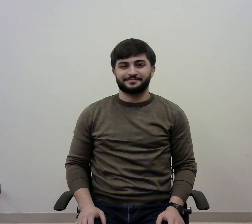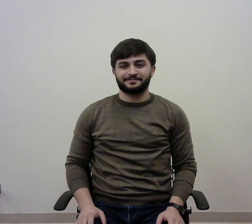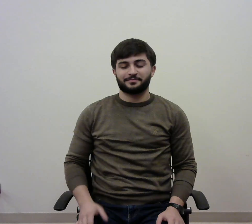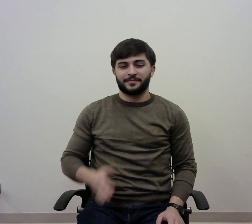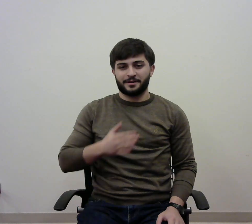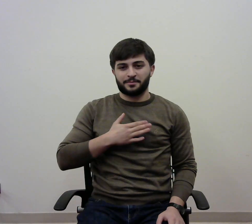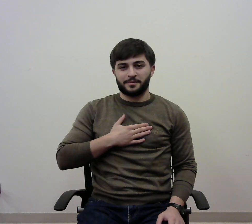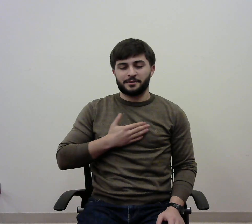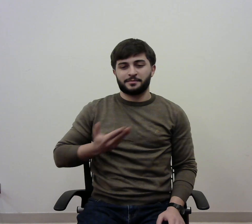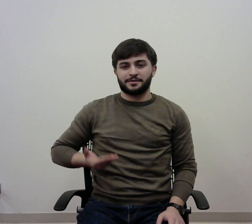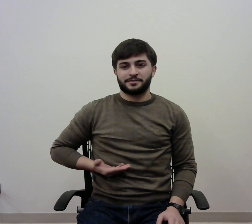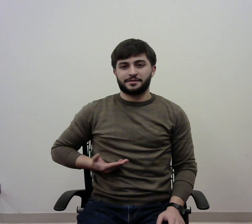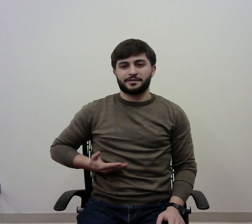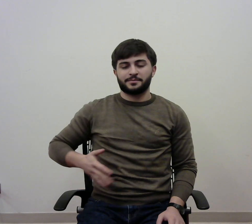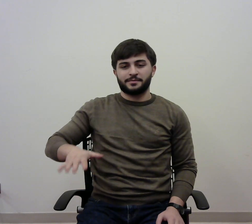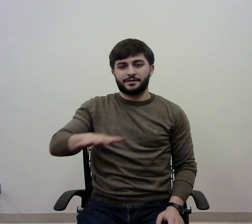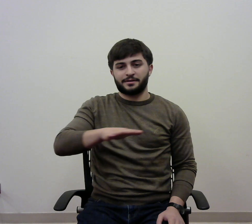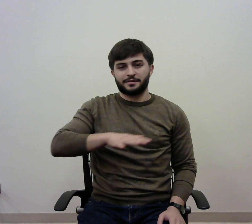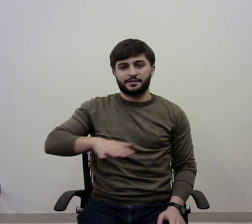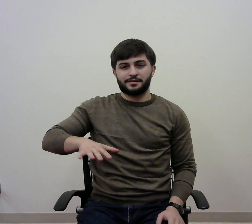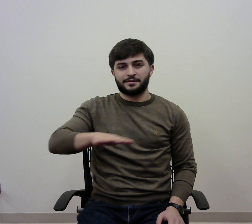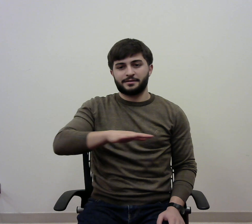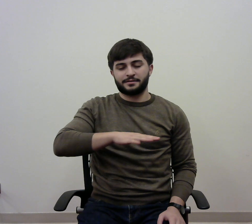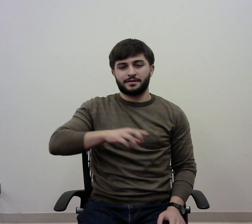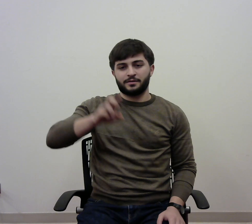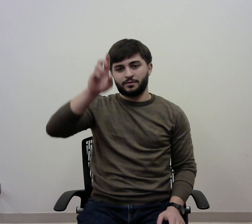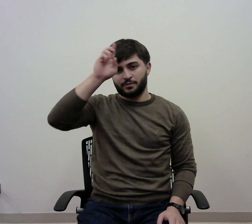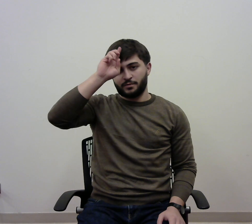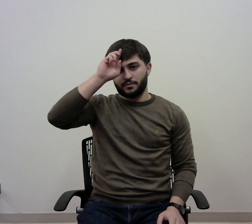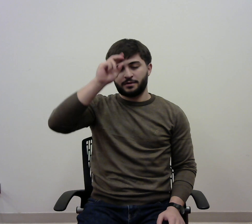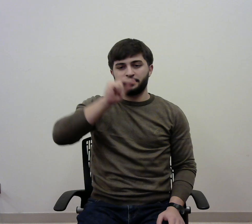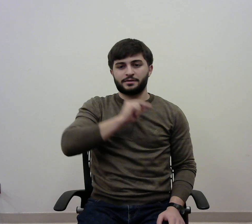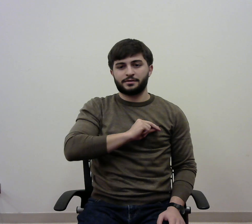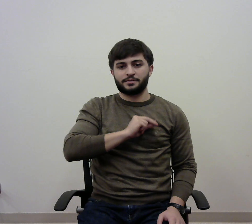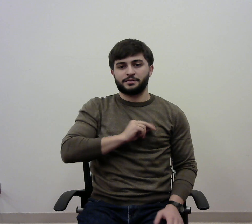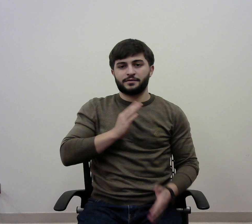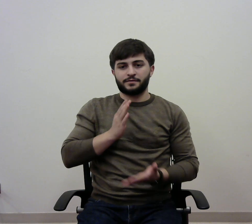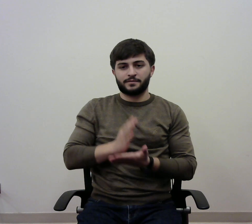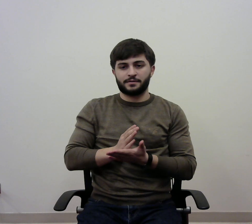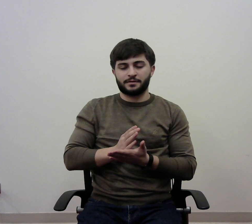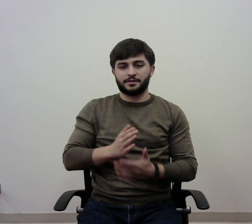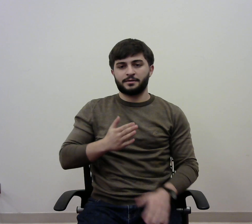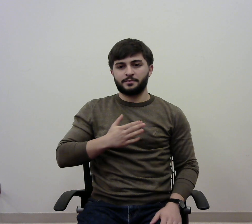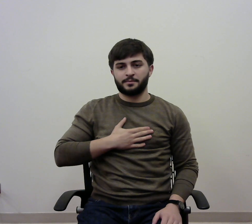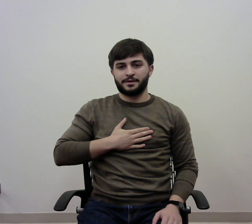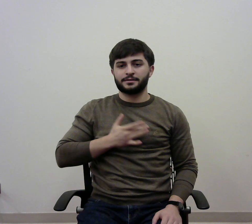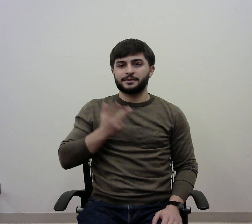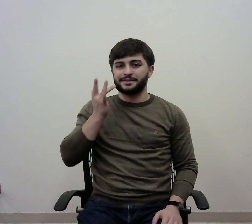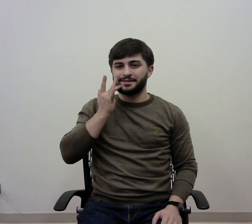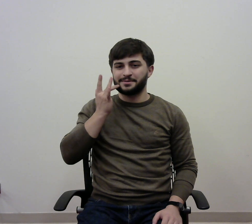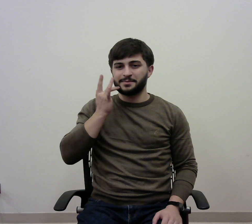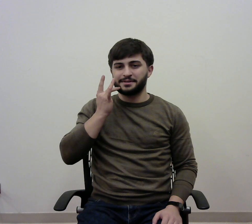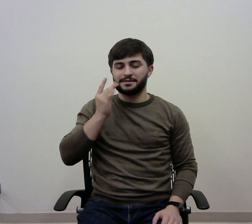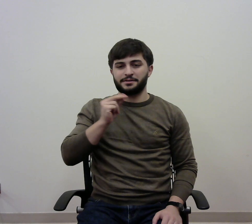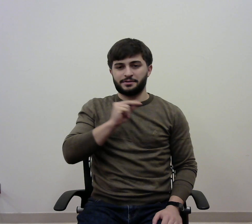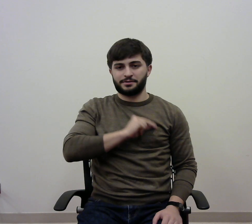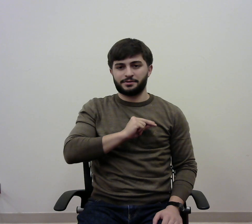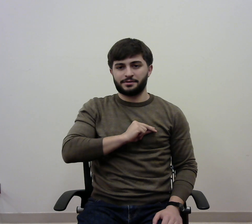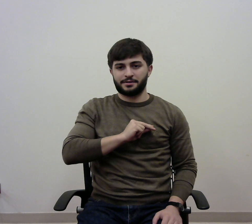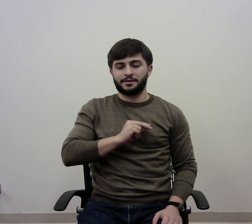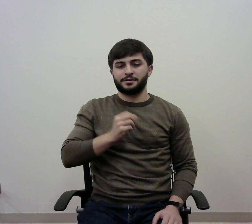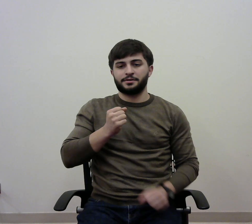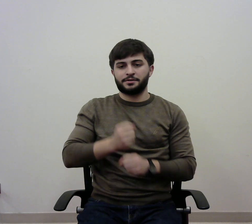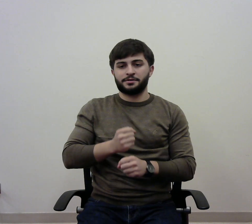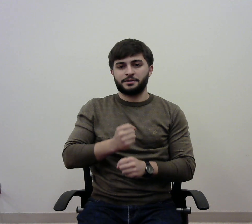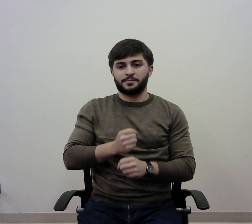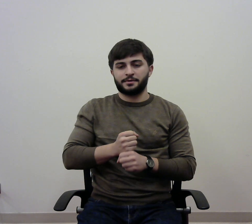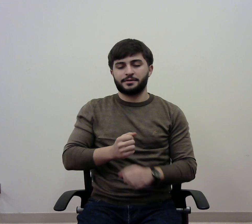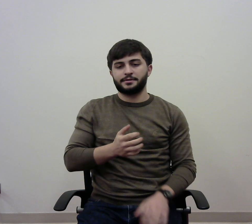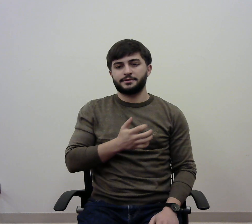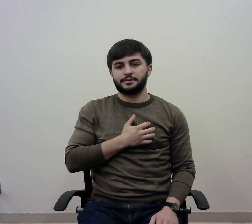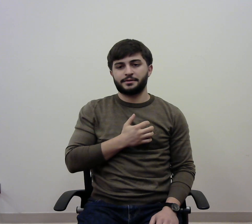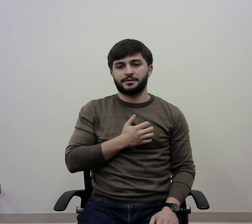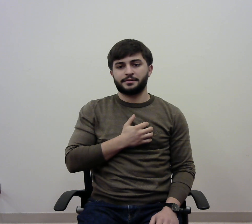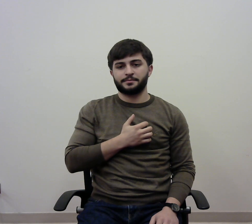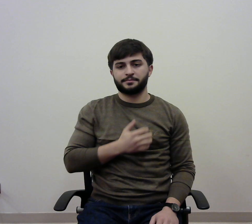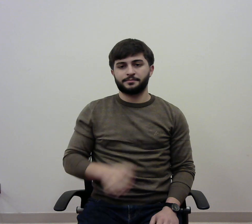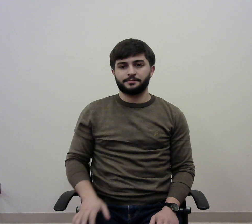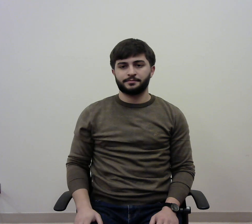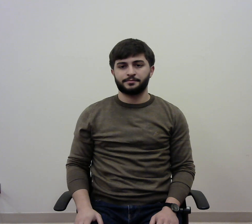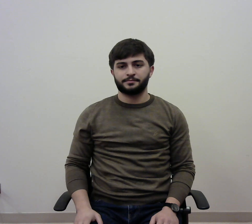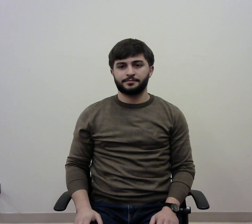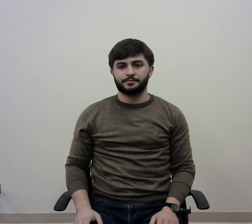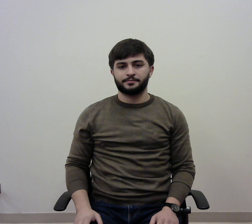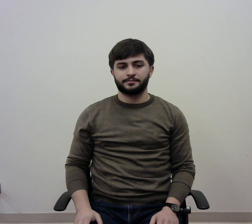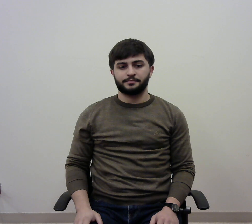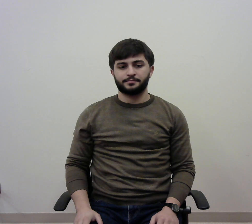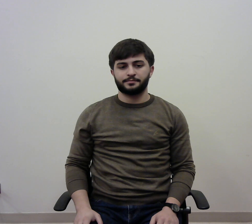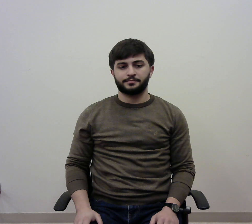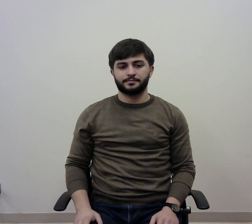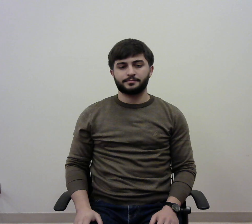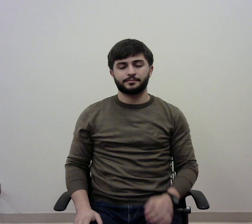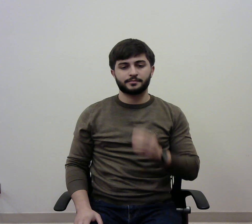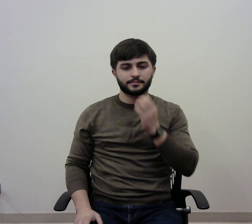Mənim yaşadığım ərazidə dövlət işi var, mən həmin işdə işləmək istəyirəm